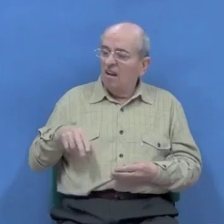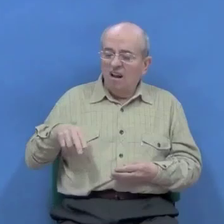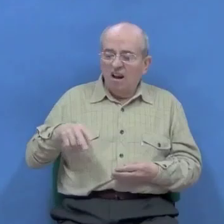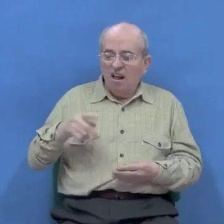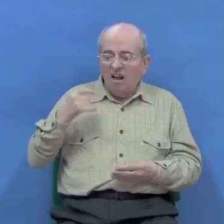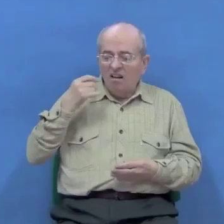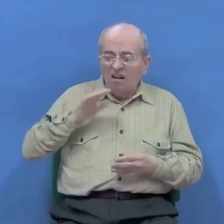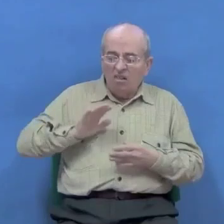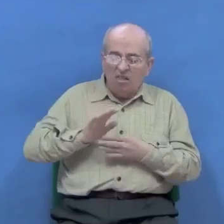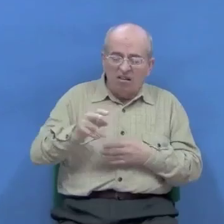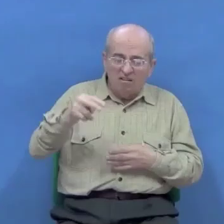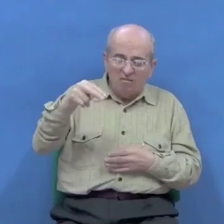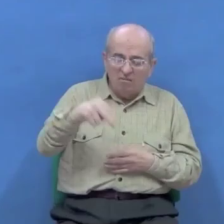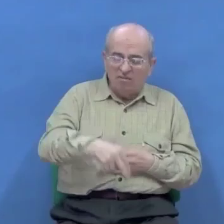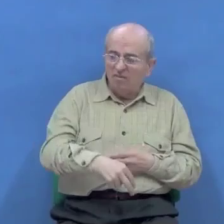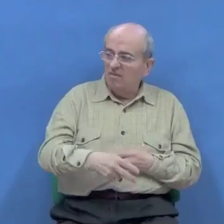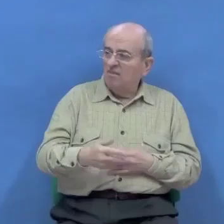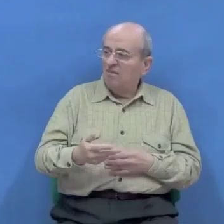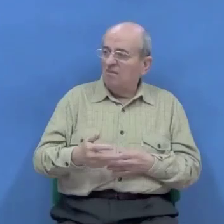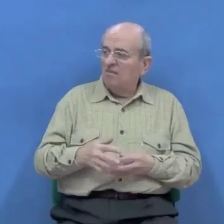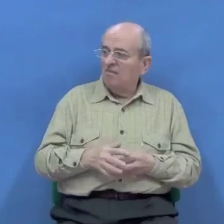Szedł, poślizgnął się i wpadł.